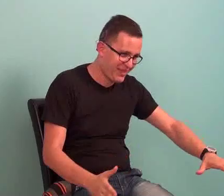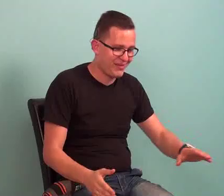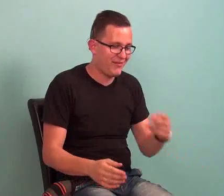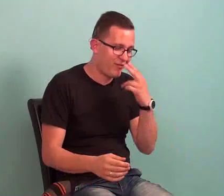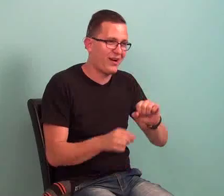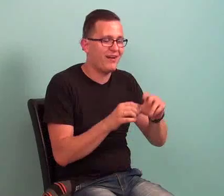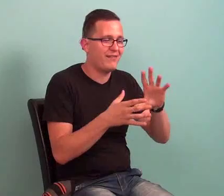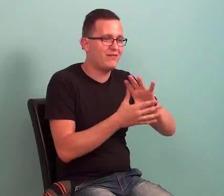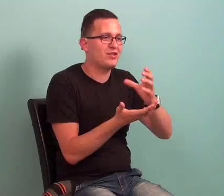Widać w słoiku...